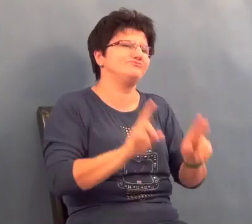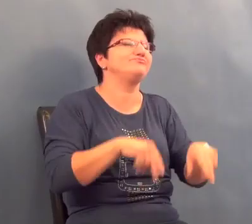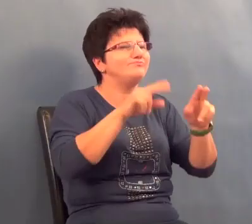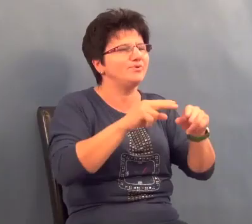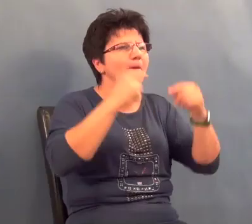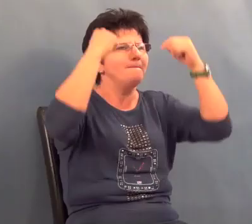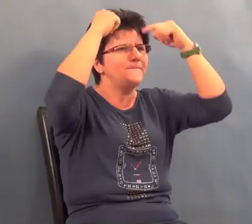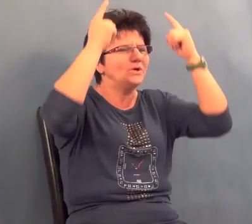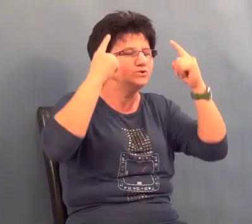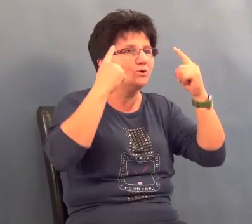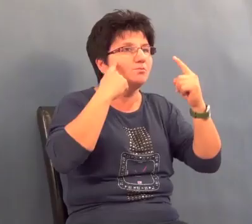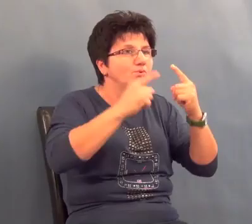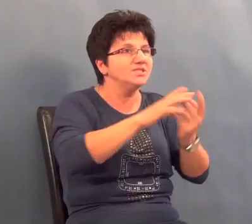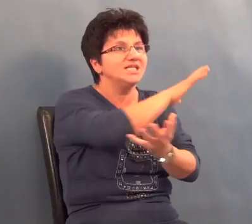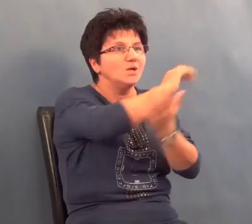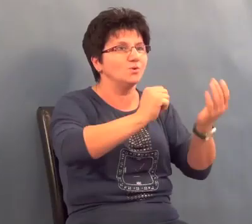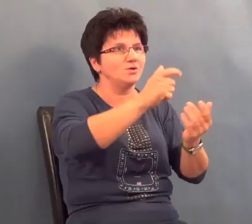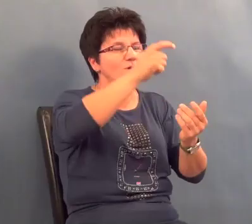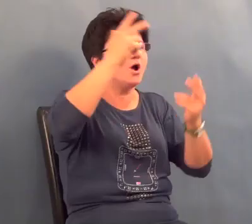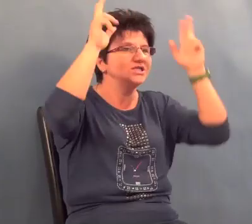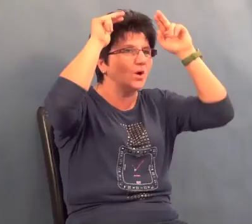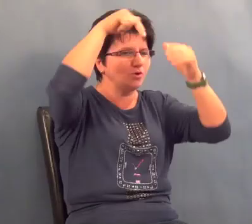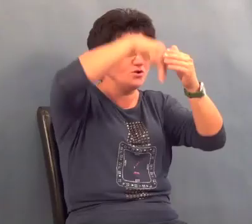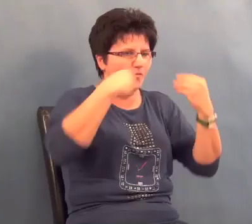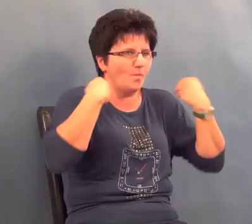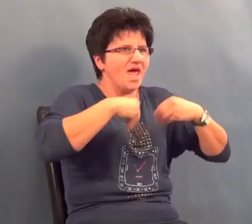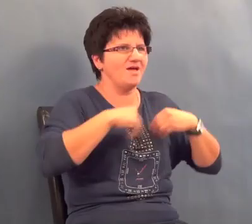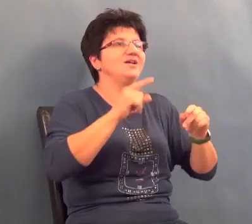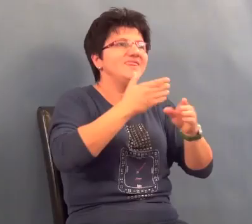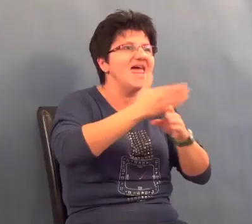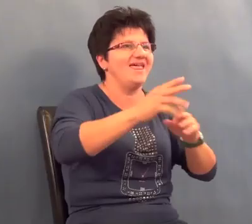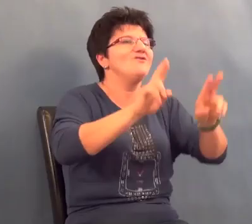Myszka Miki zauważa to i jest przestraszona, że samo ubranie skacze.